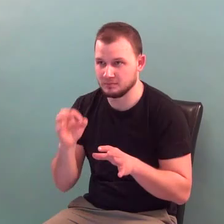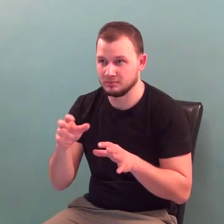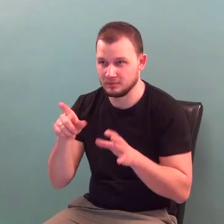Dobrze.